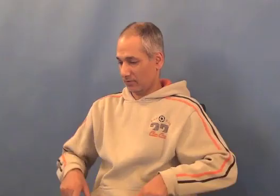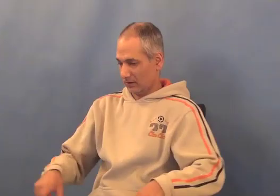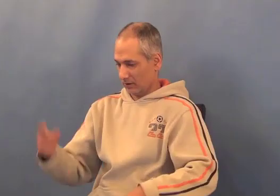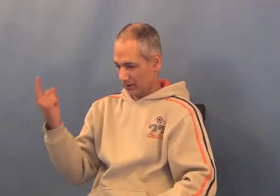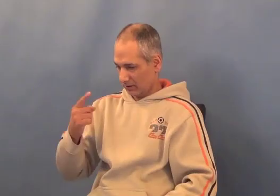Zakaz.